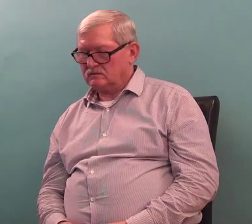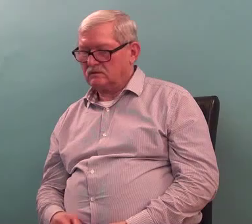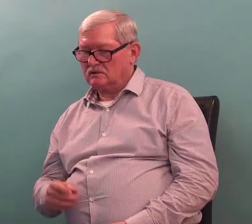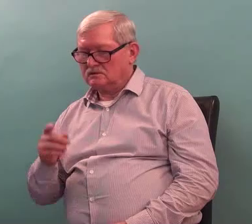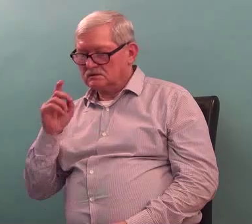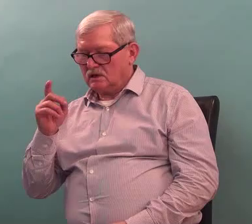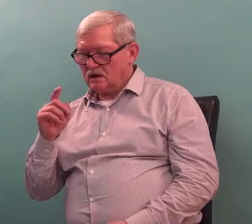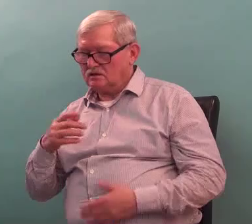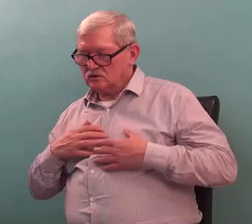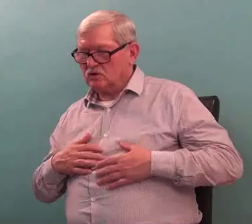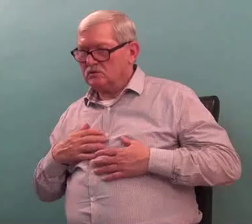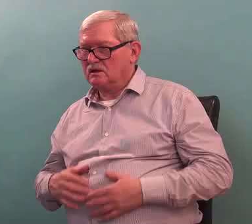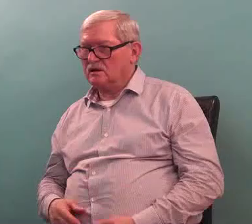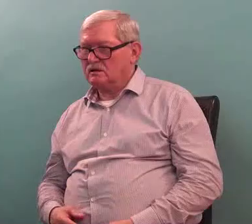Zakaz kąpieli.